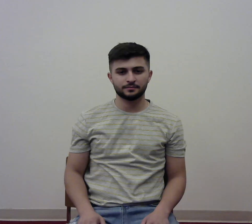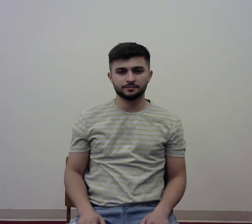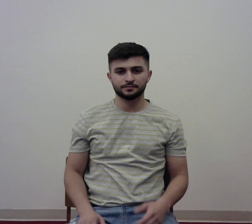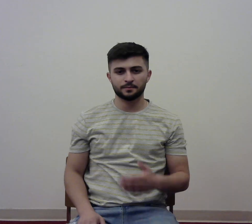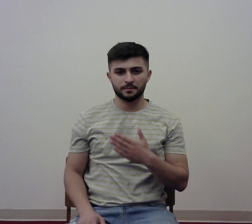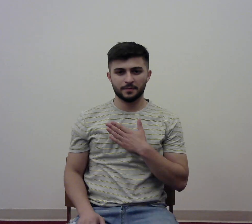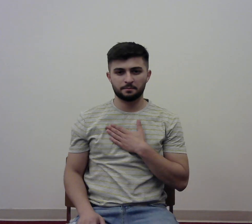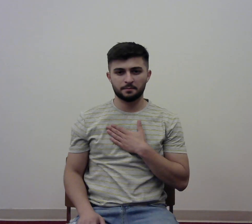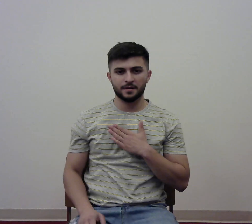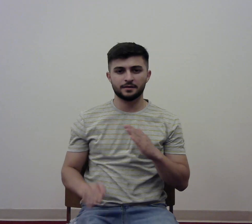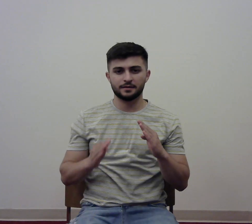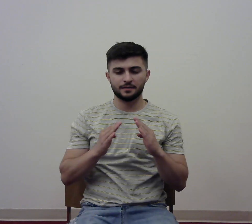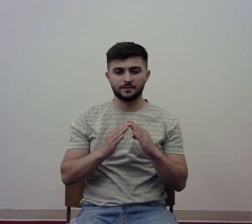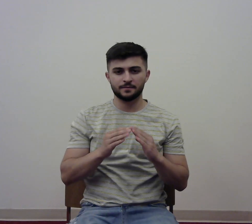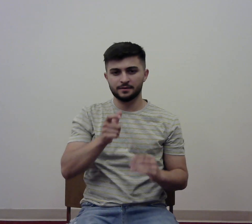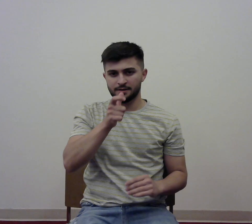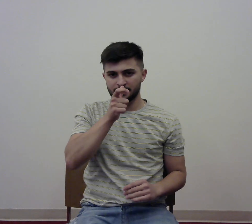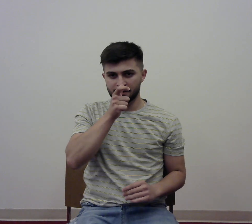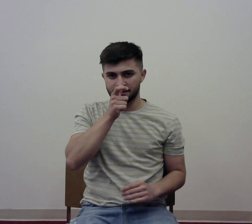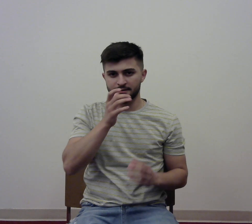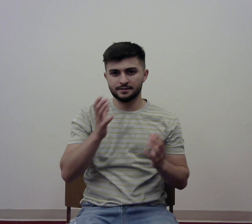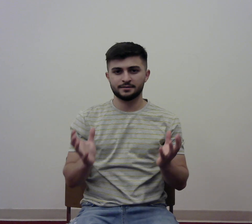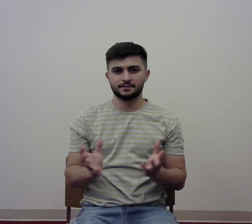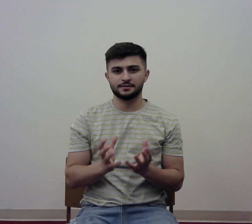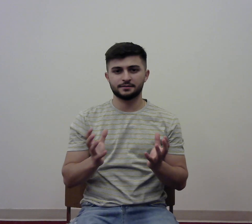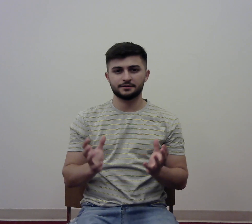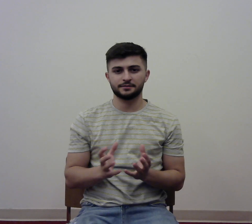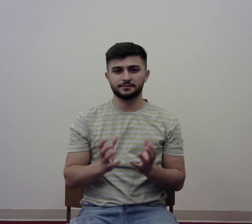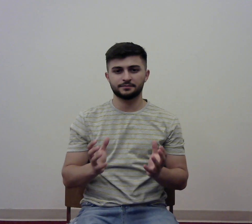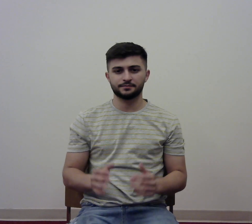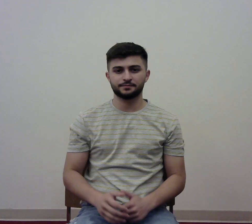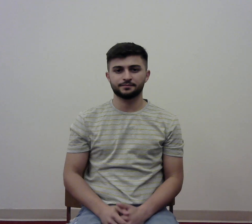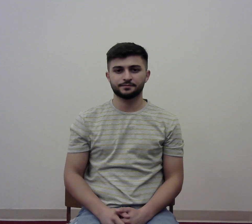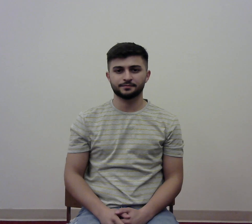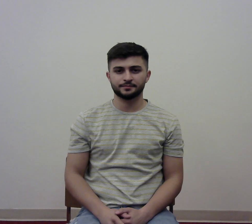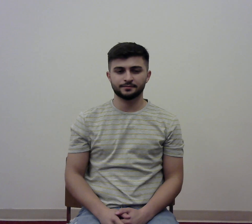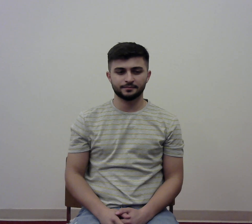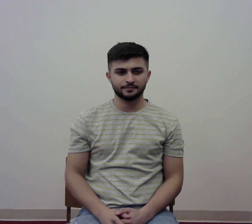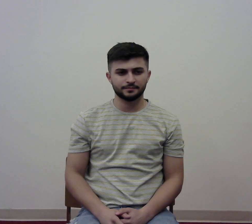Mən evdə it saxlayıram